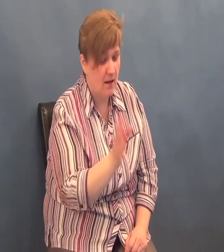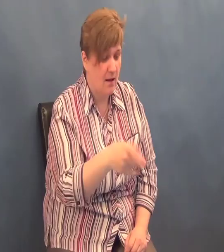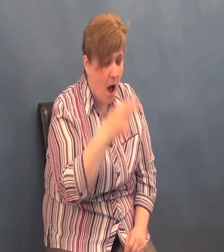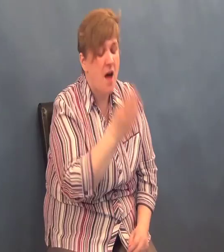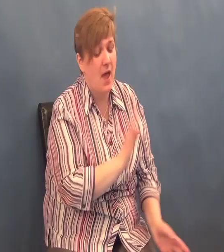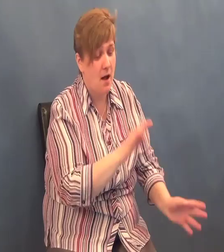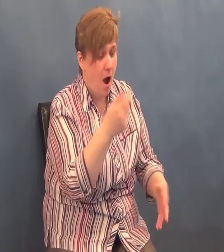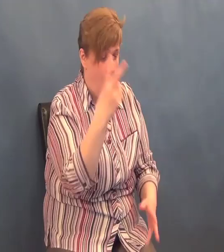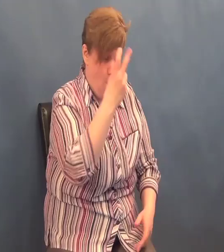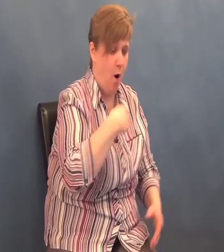Zobaczmy. Na razie poszukajmy.